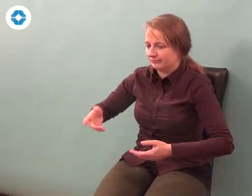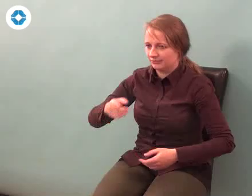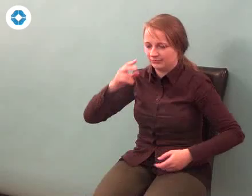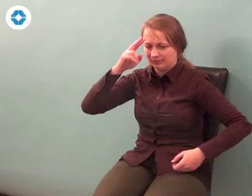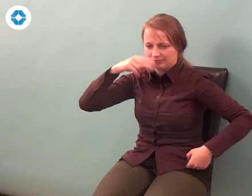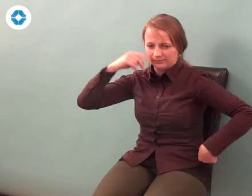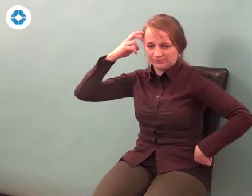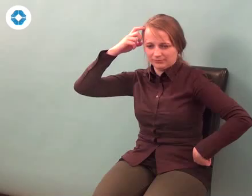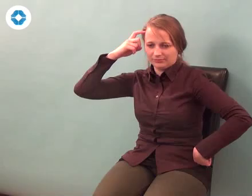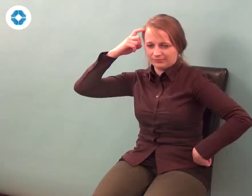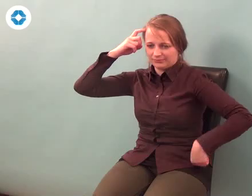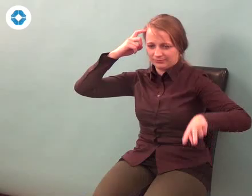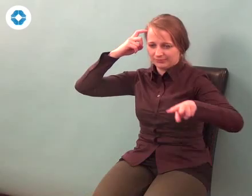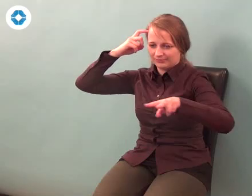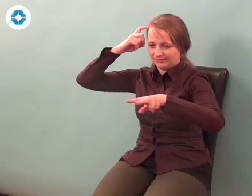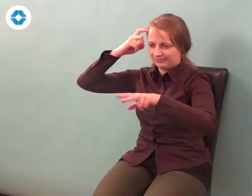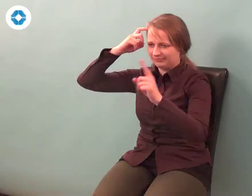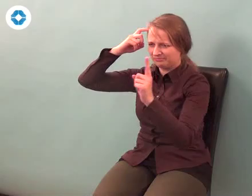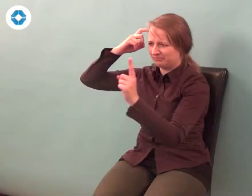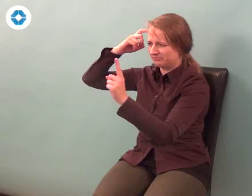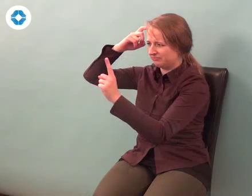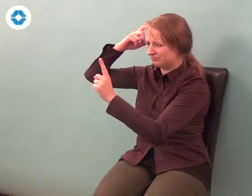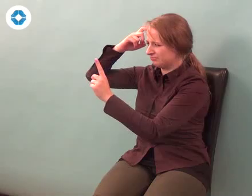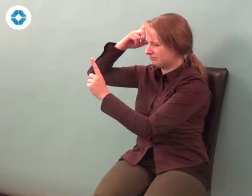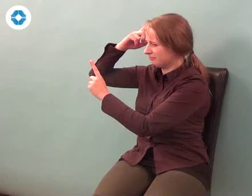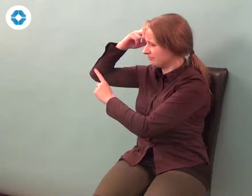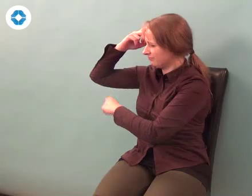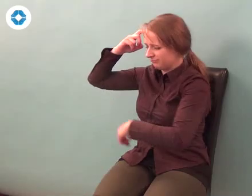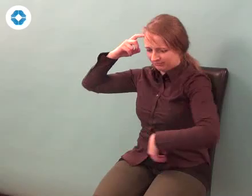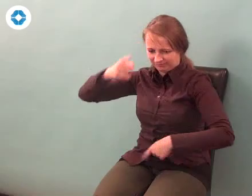Tata drapie się w głowę i patrzy na przechodzących.